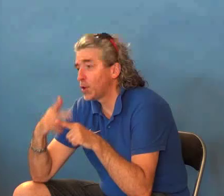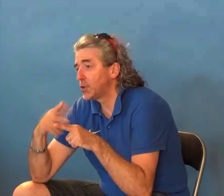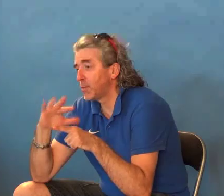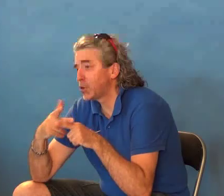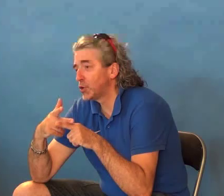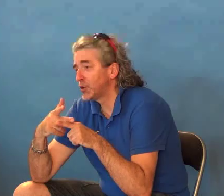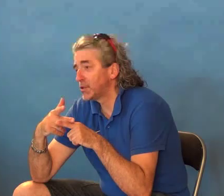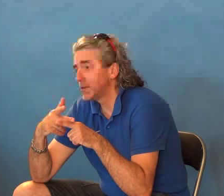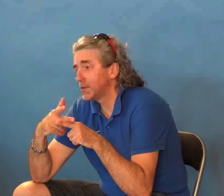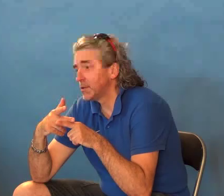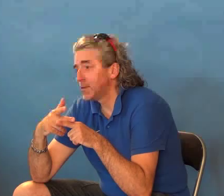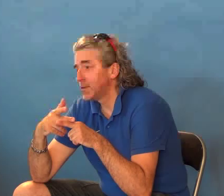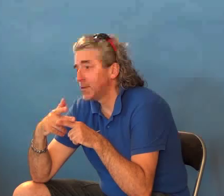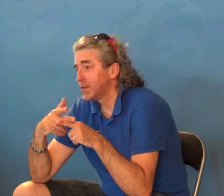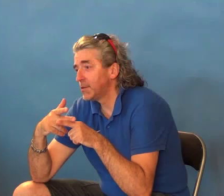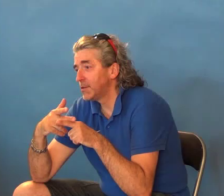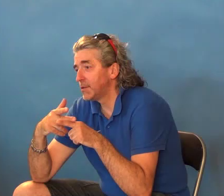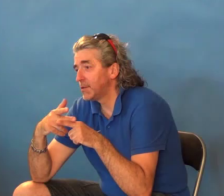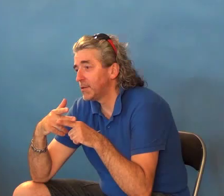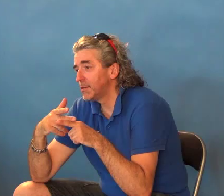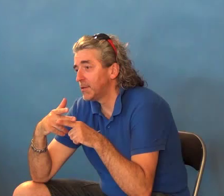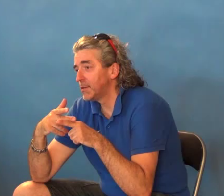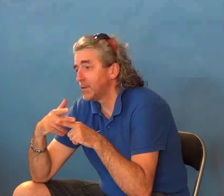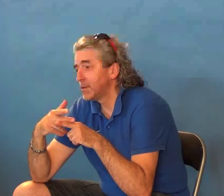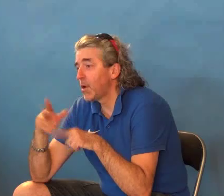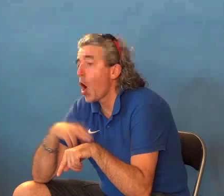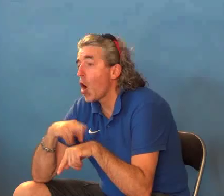Piąta trzydzieści, piąta trzydzieści.